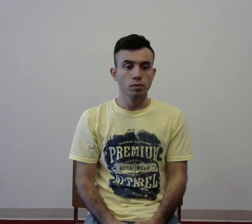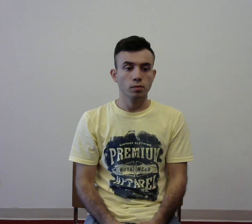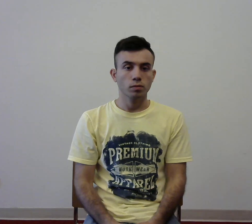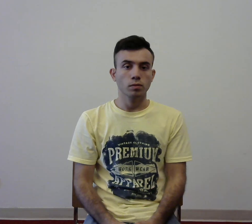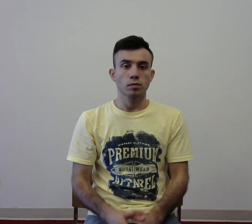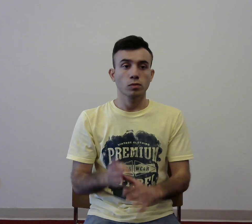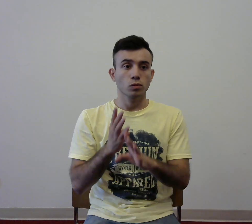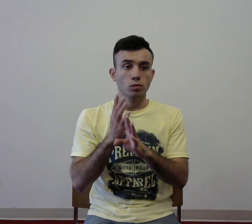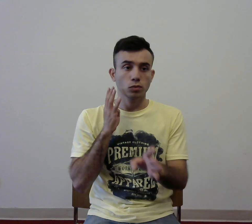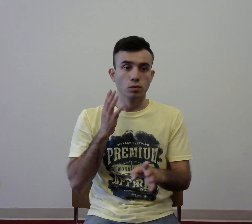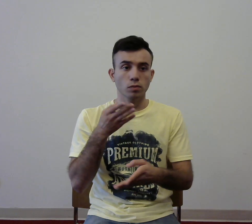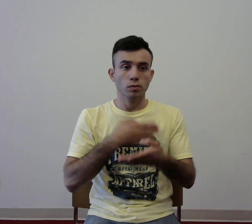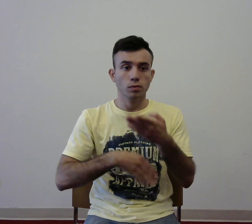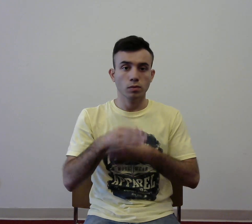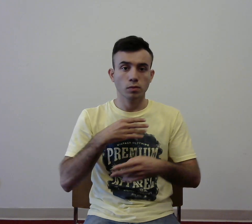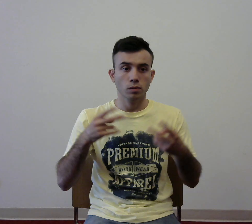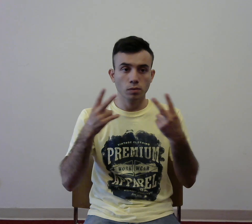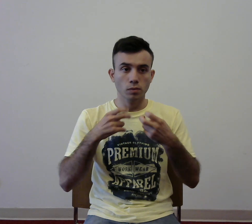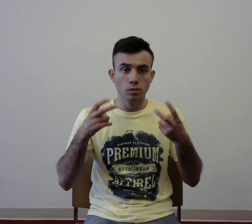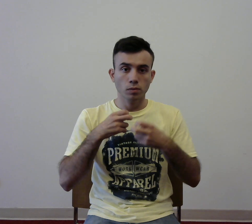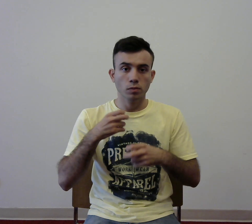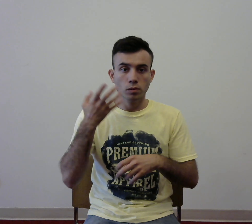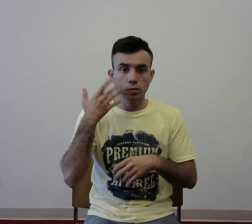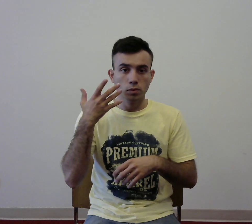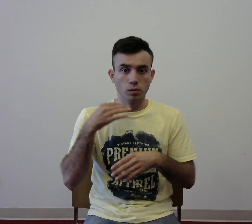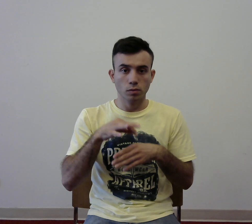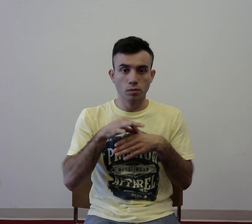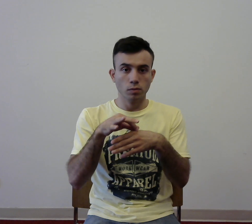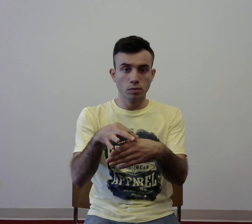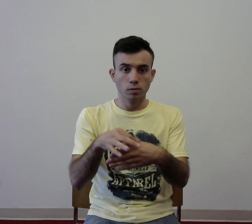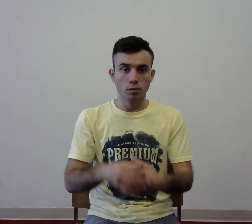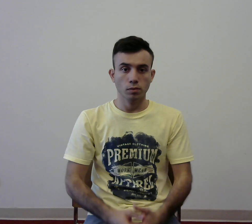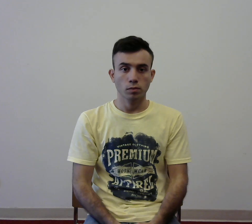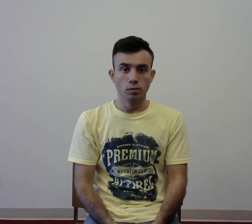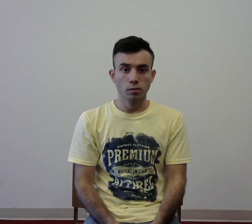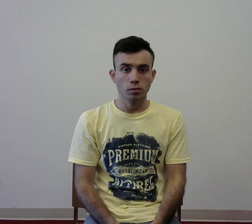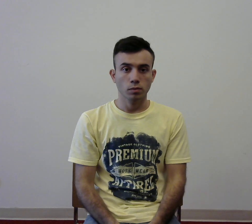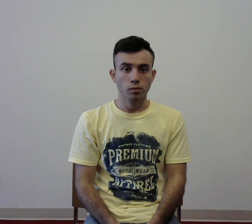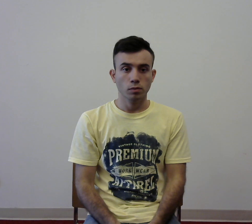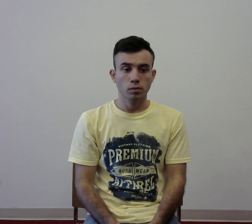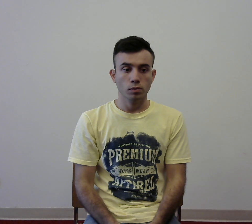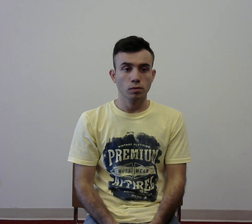Növbəti əlillik müayinəsi nə zaman keçiriləcək?